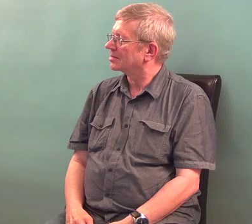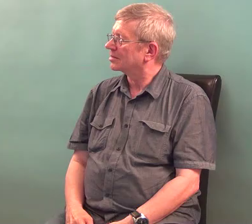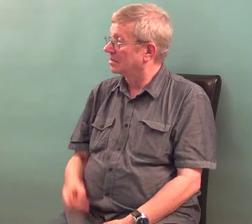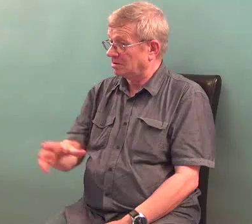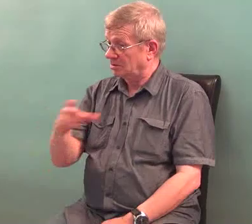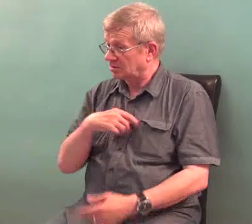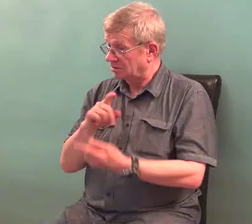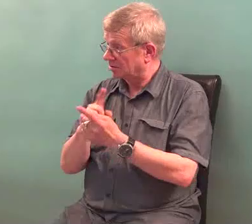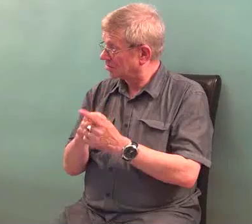Spotkanie z nim.